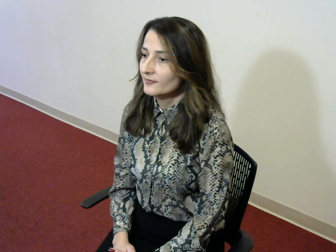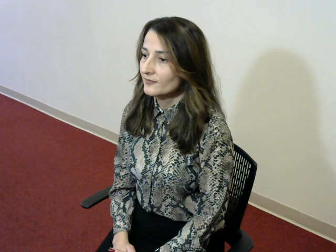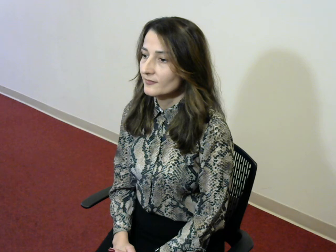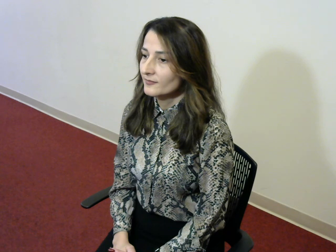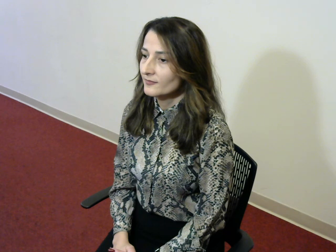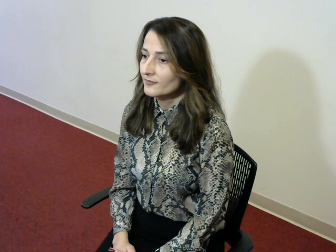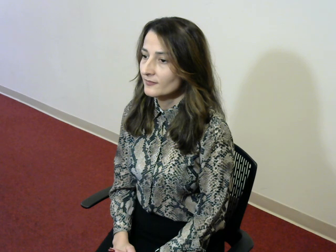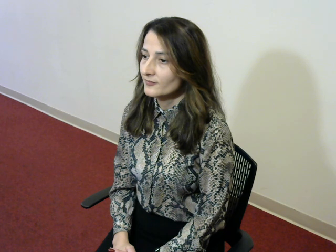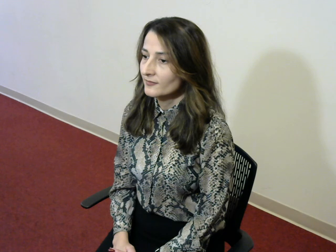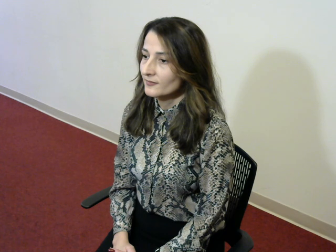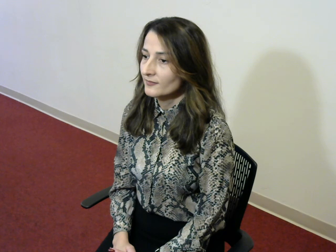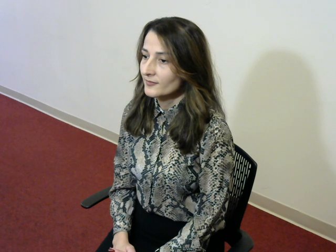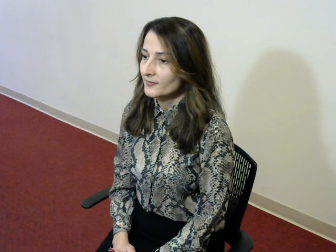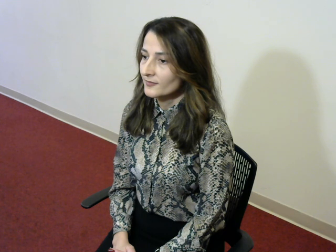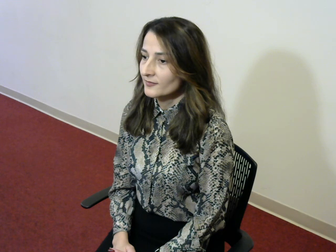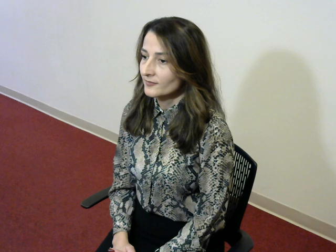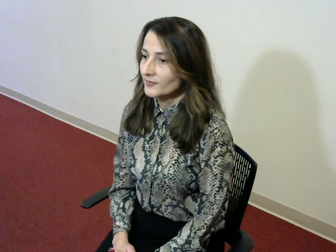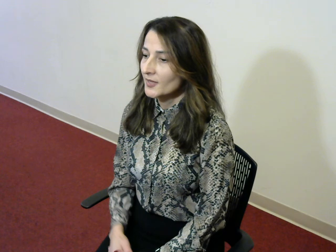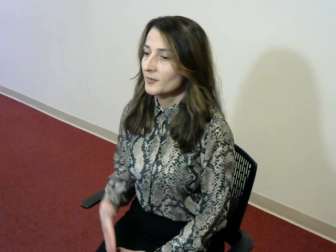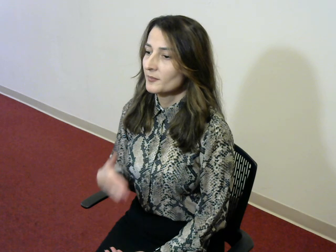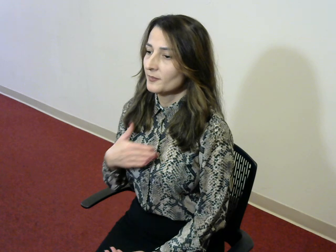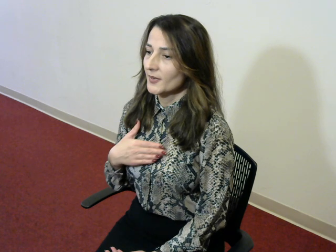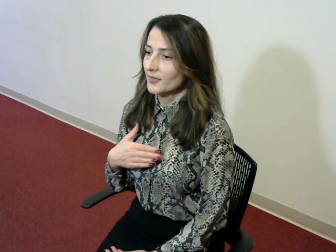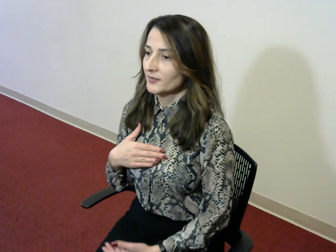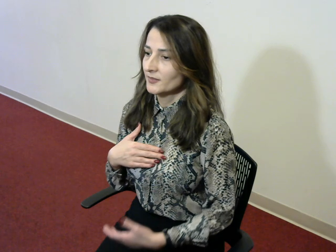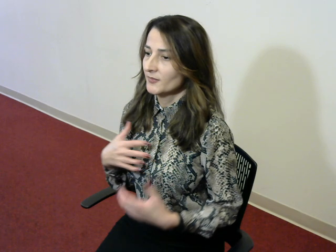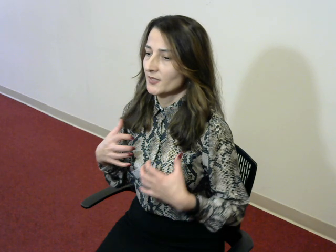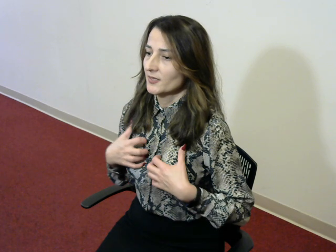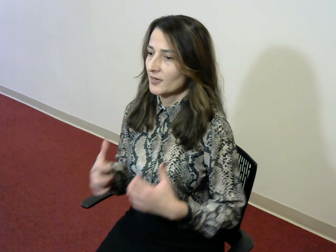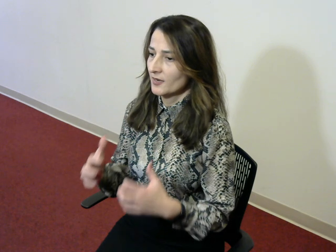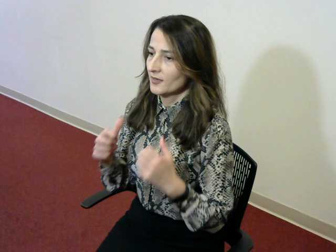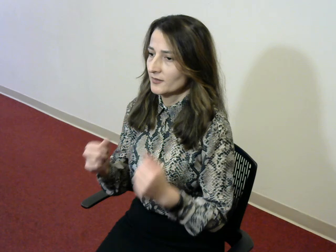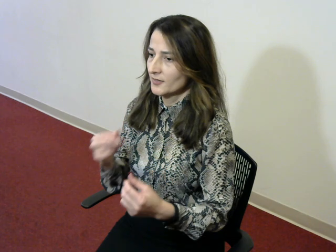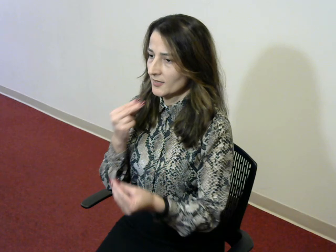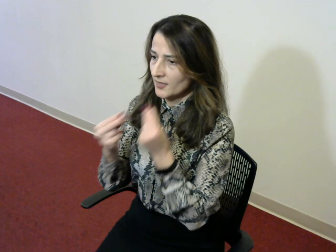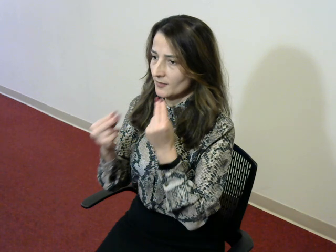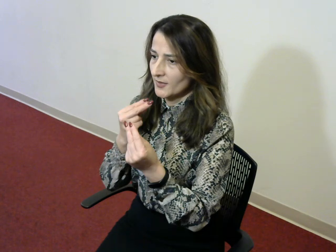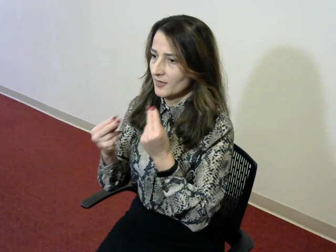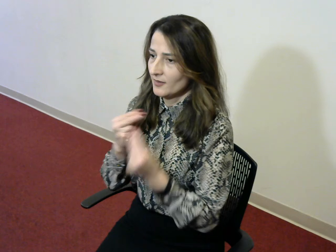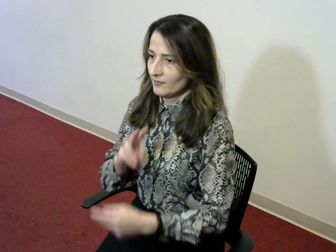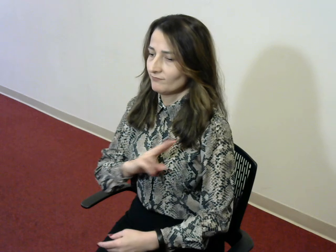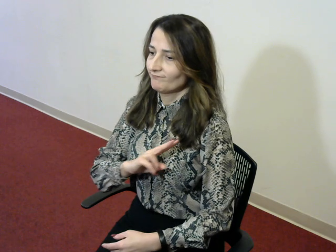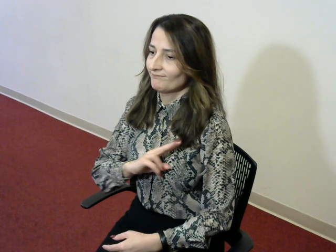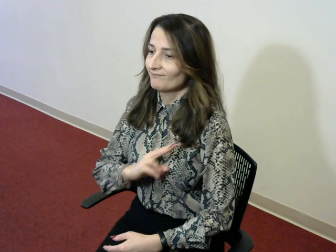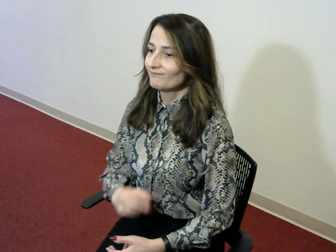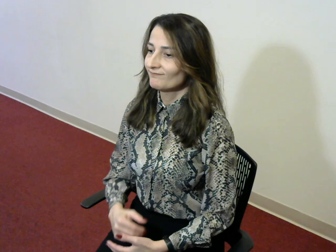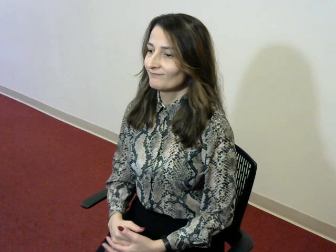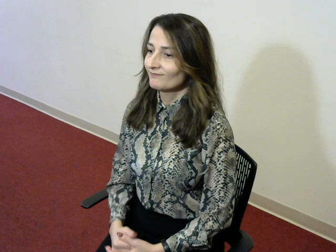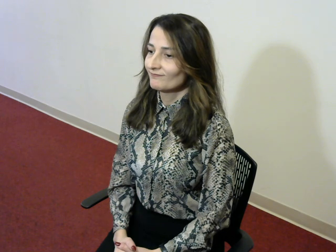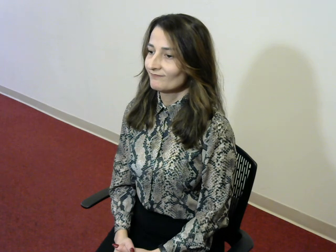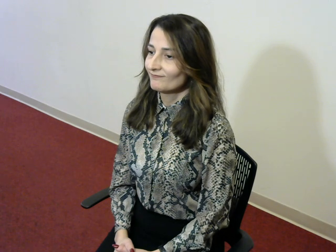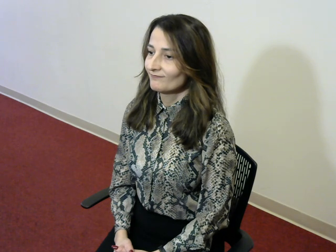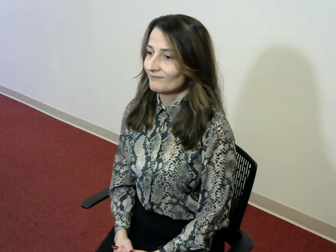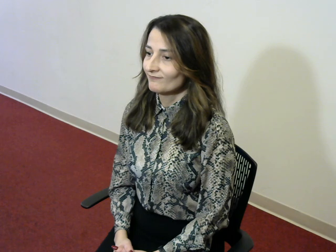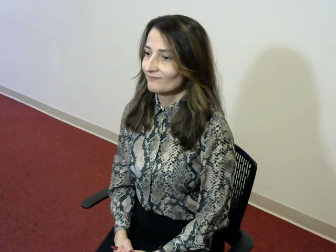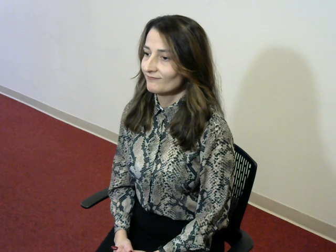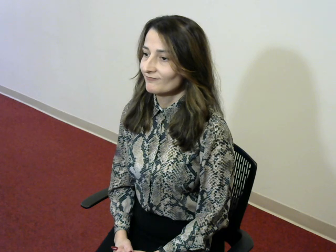Mən sağlam qidalanmağı sevirəm